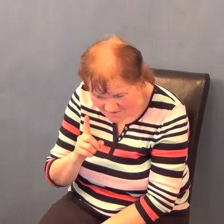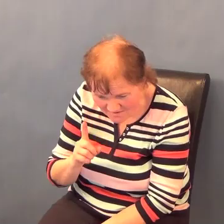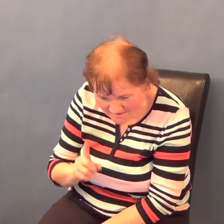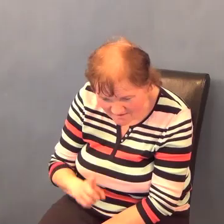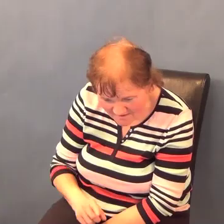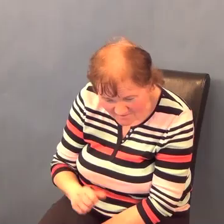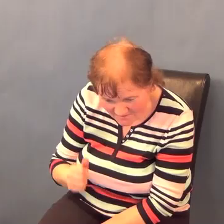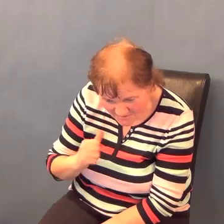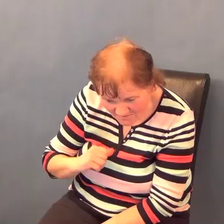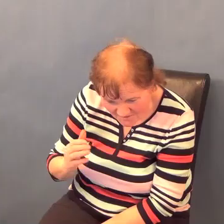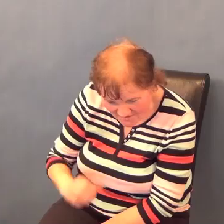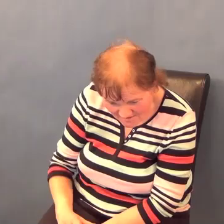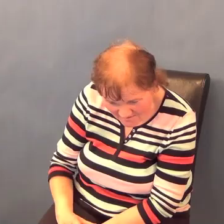Poczekaj, moment.